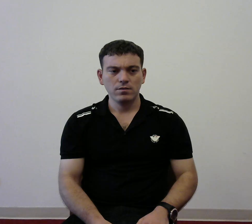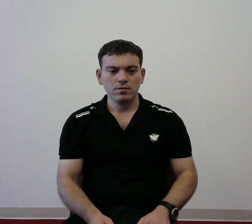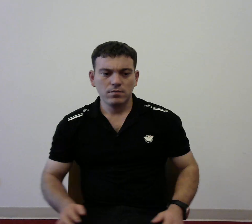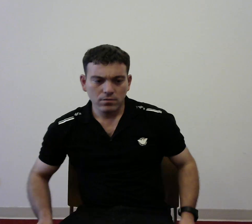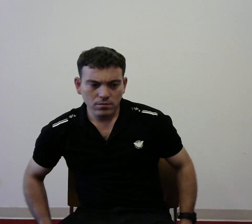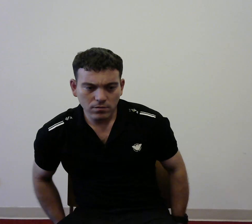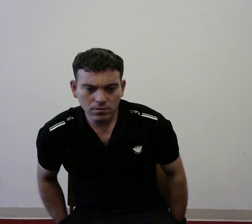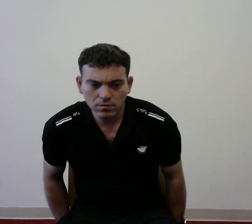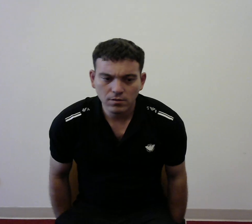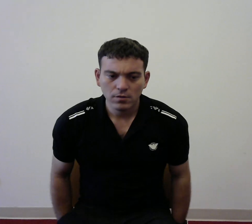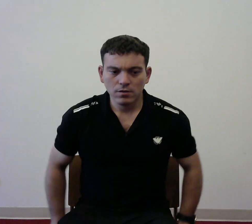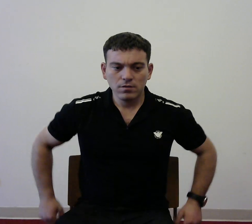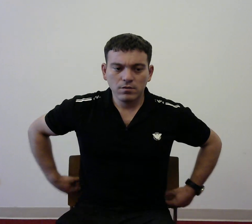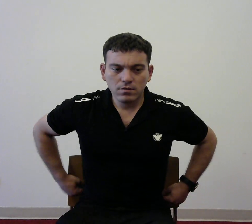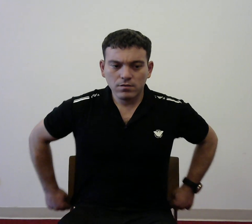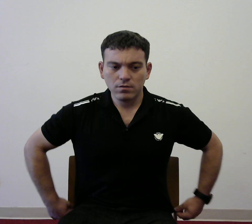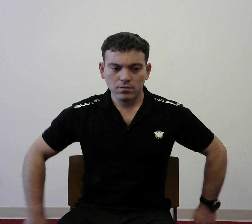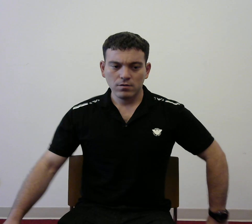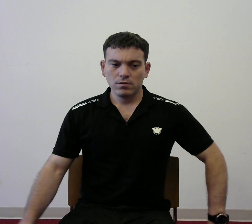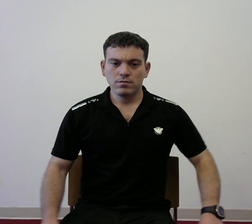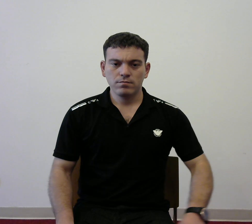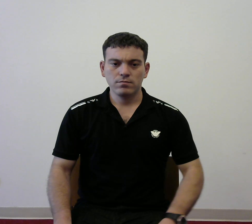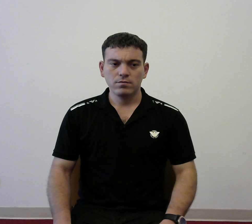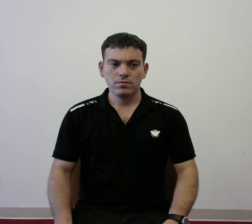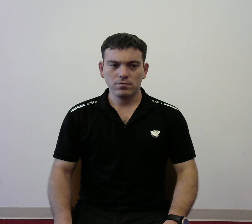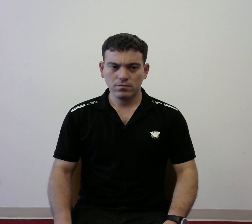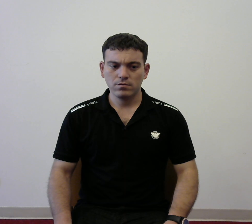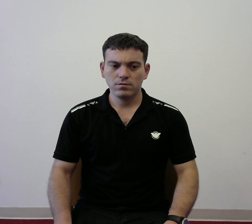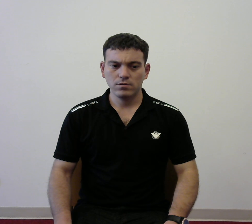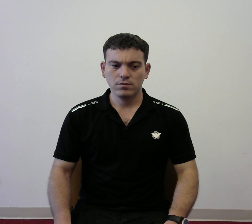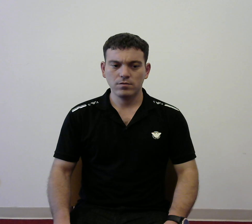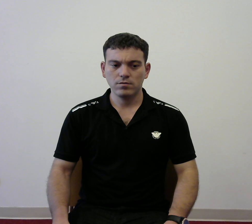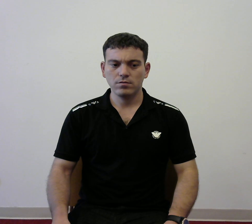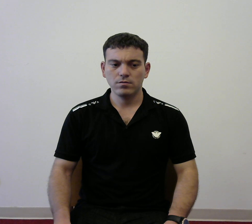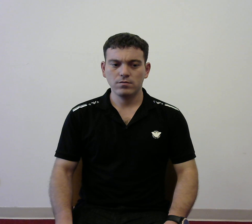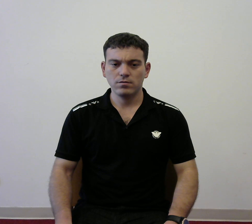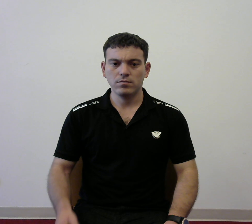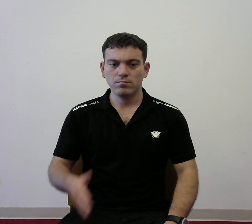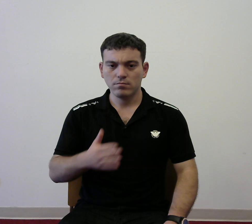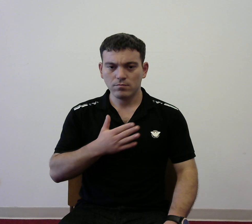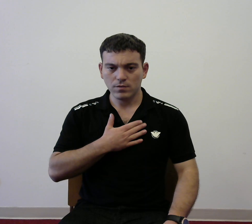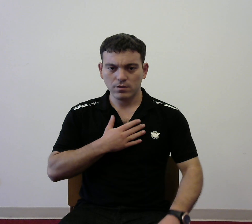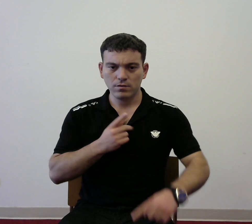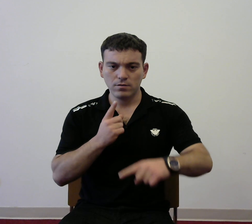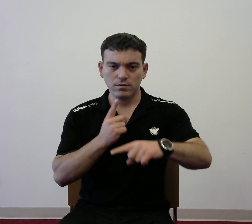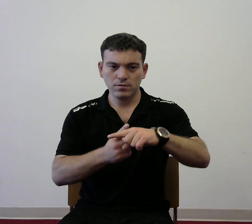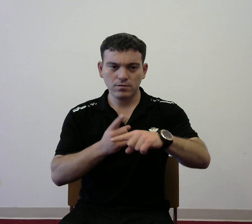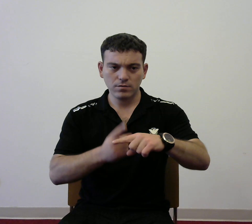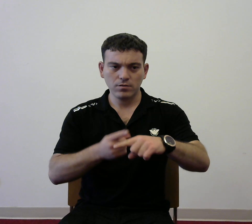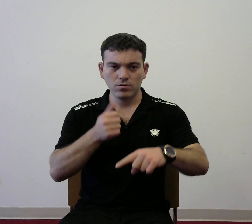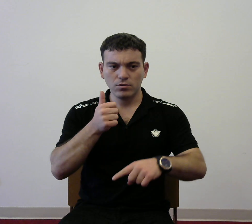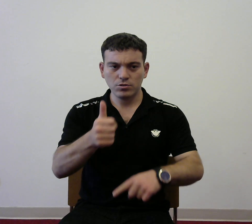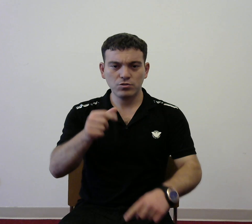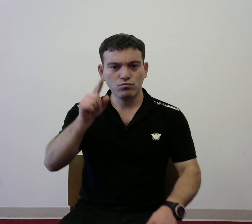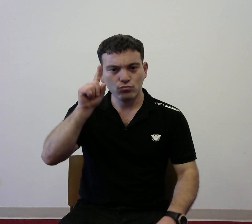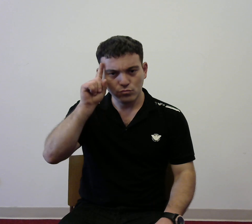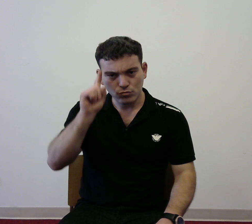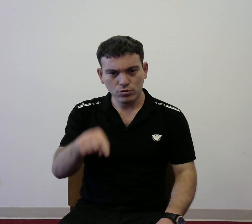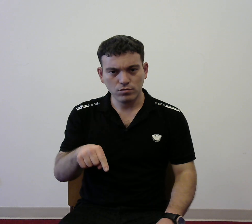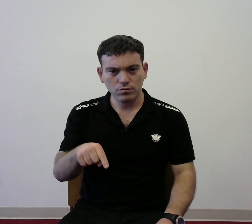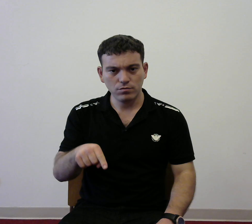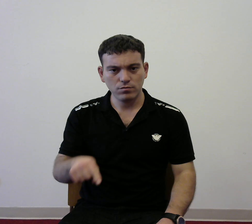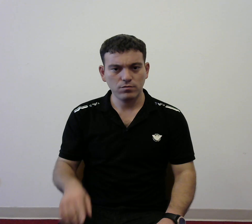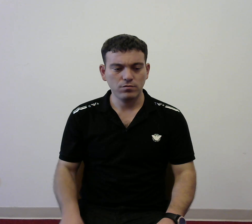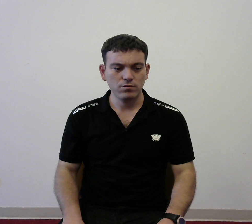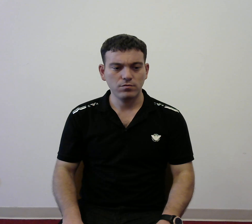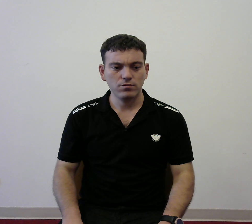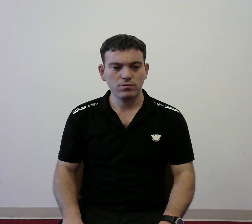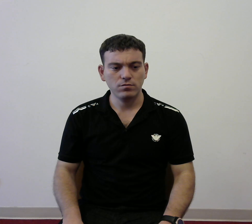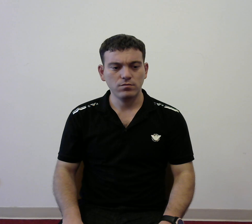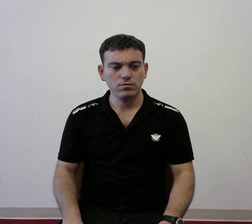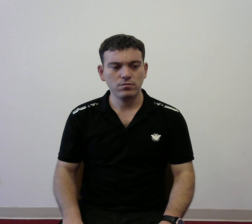Mən riyaziyyatı yaxşı bilirəm